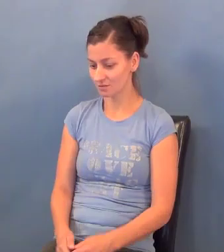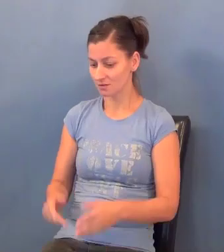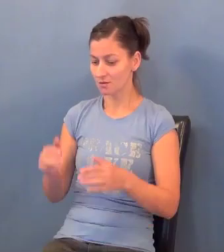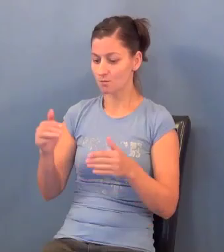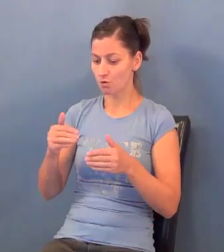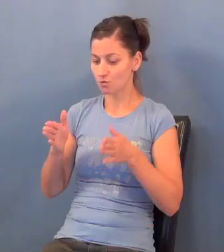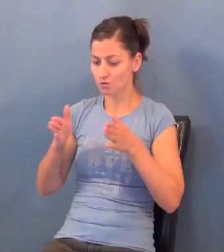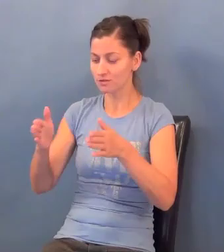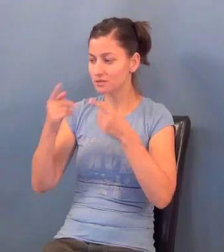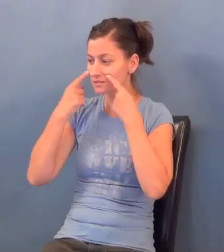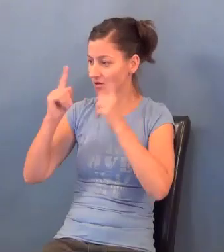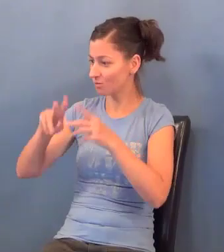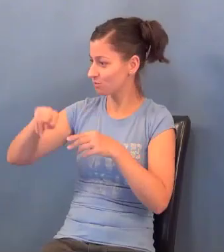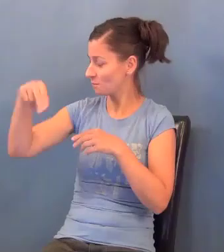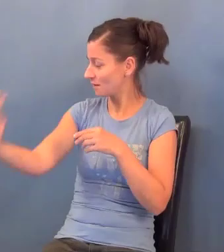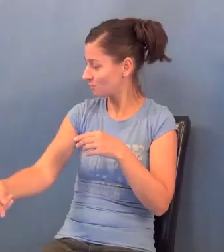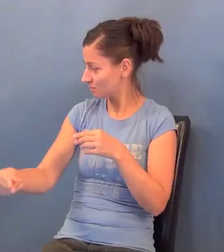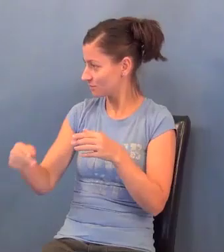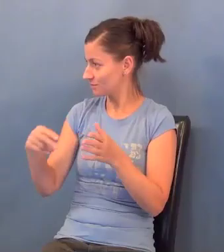Można na ulicy nie zauważyć i upaść.